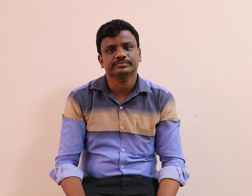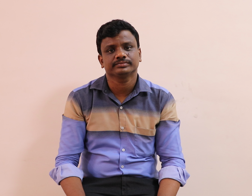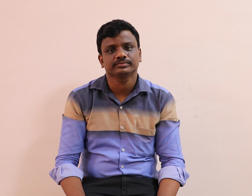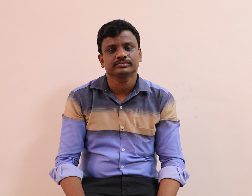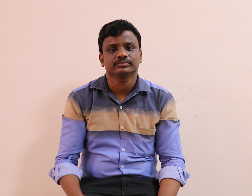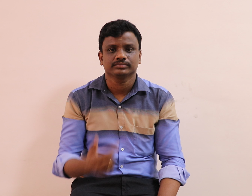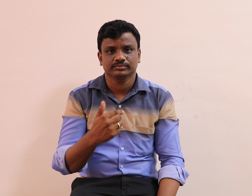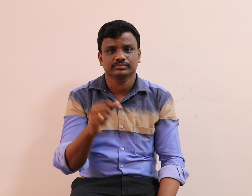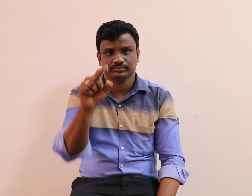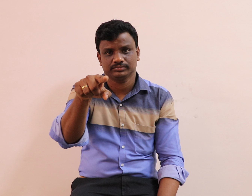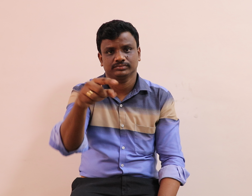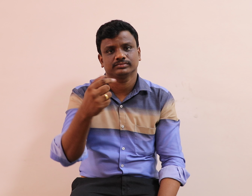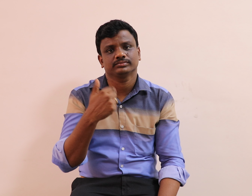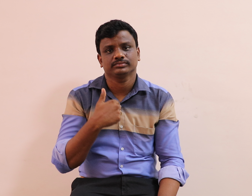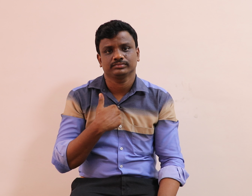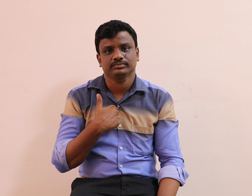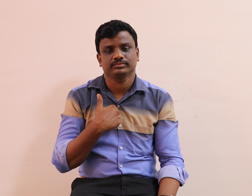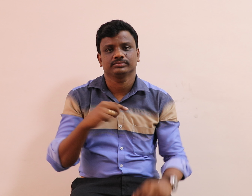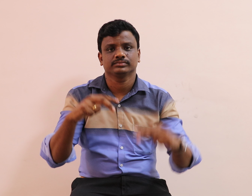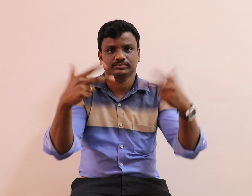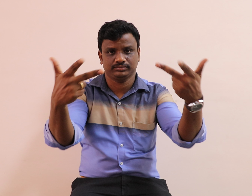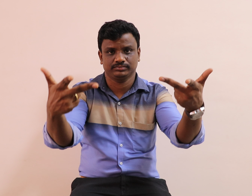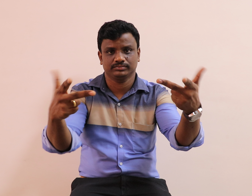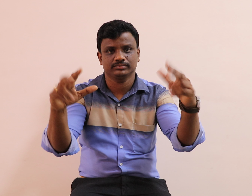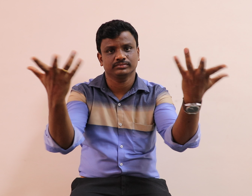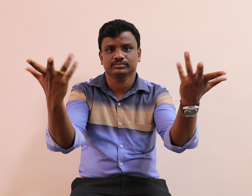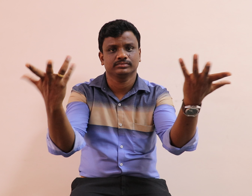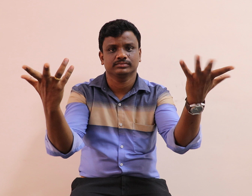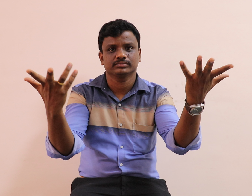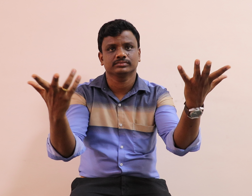it does not make any difference to me